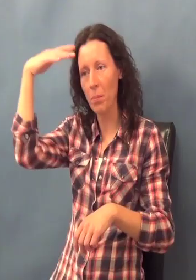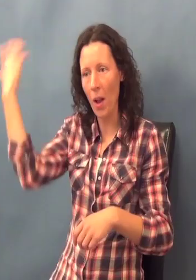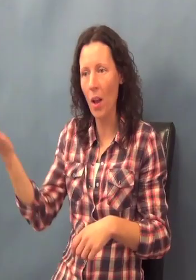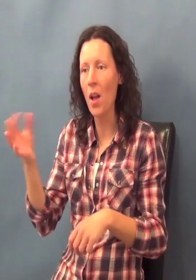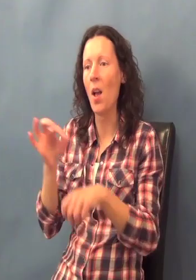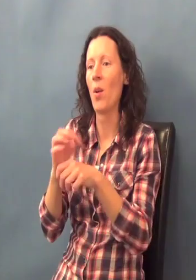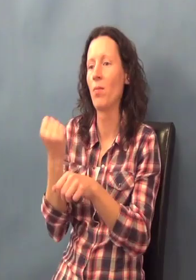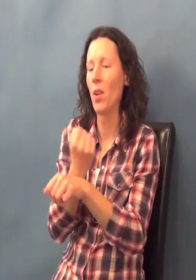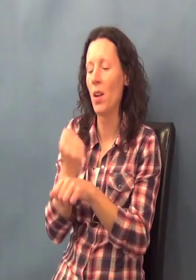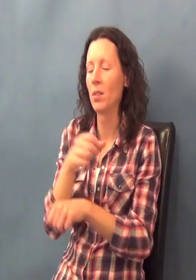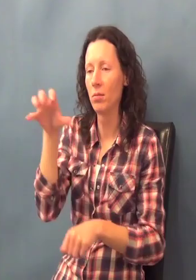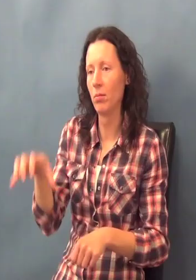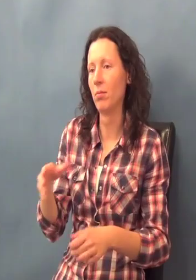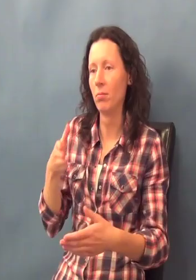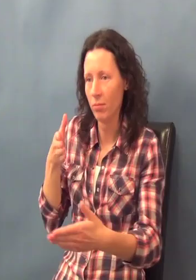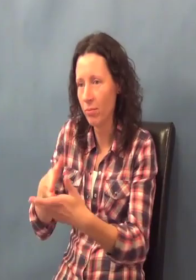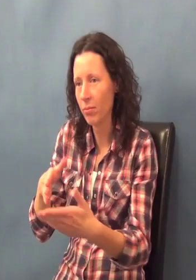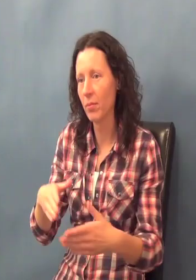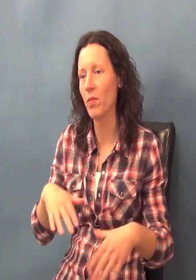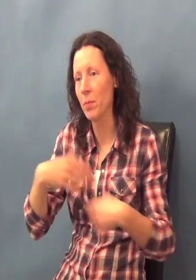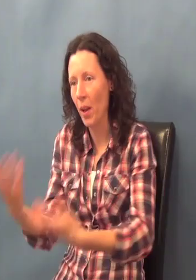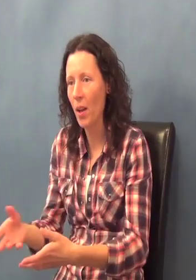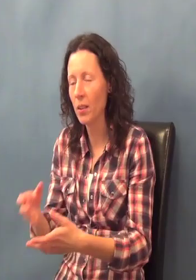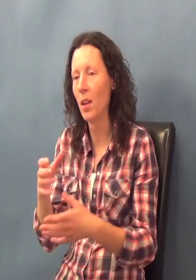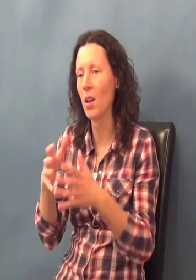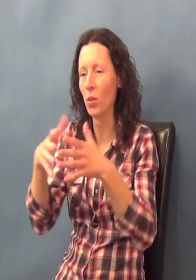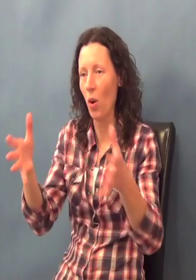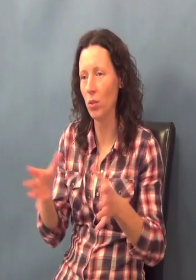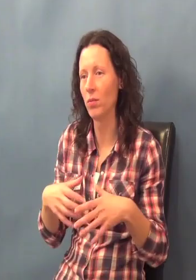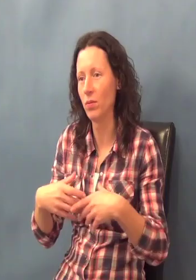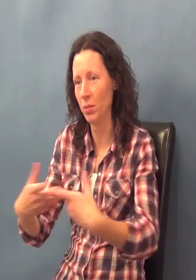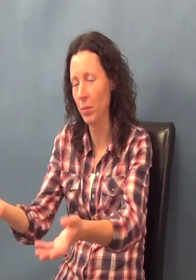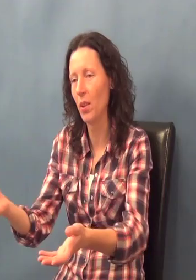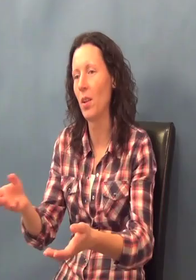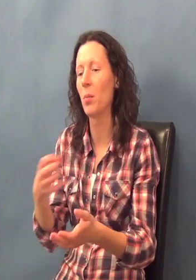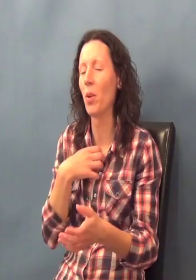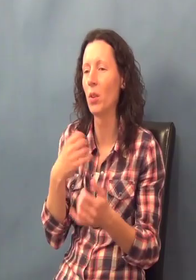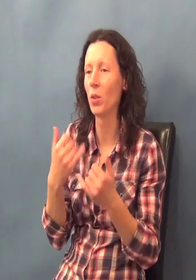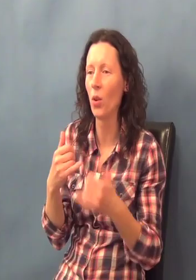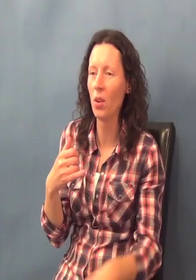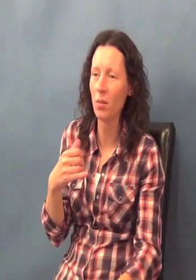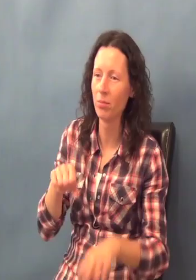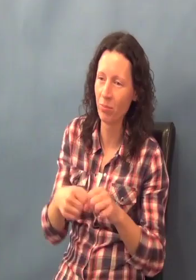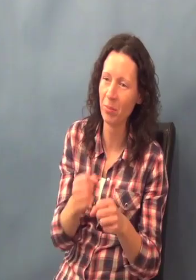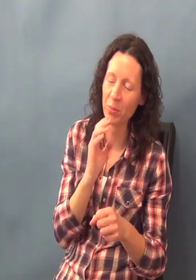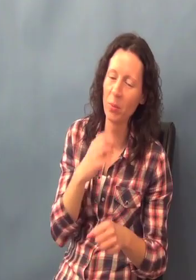Akurat na drodze jest kamień, chłopiec wjeżdża rowerem na niego, upada, z kosza wypadają owoce, boli go noga, chyba jest złamana.